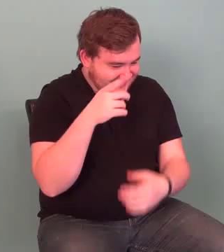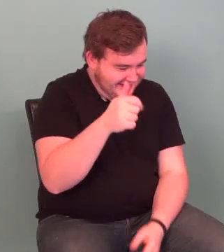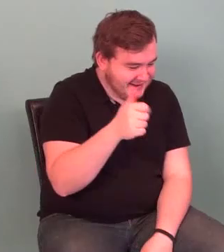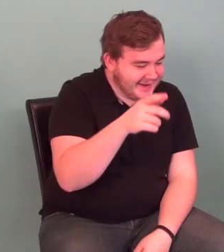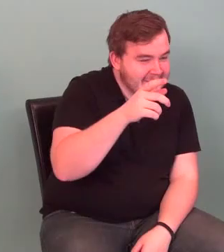Super.